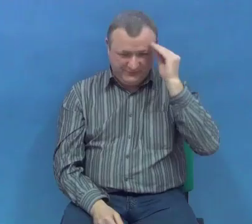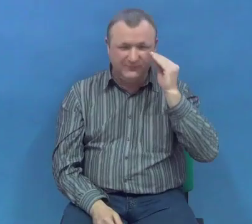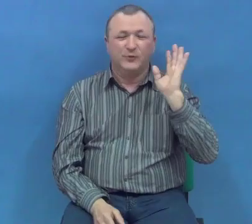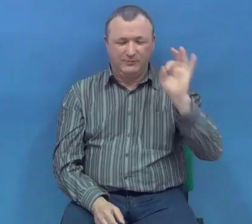Dobrze.